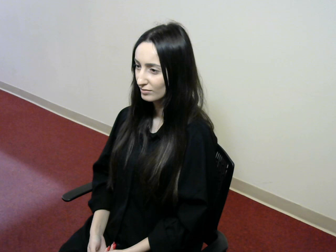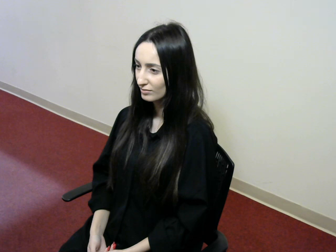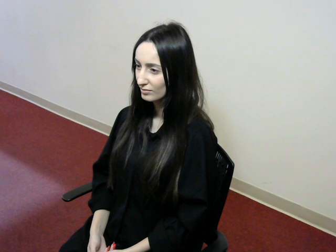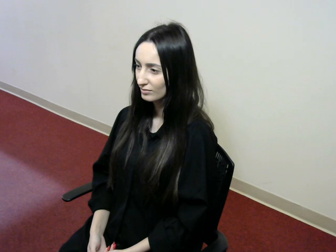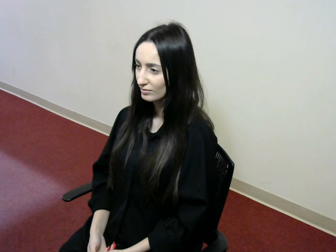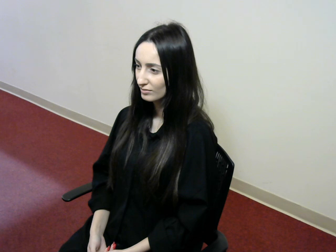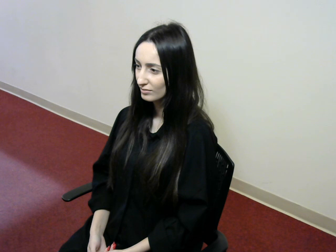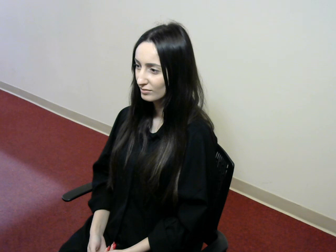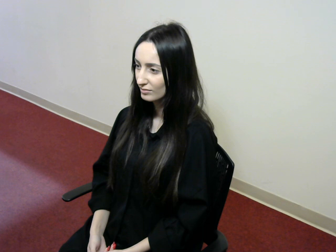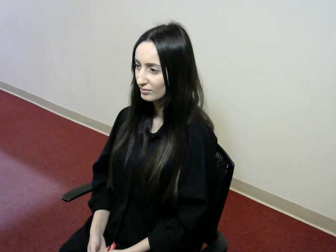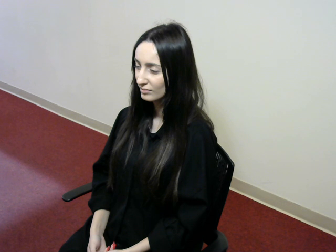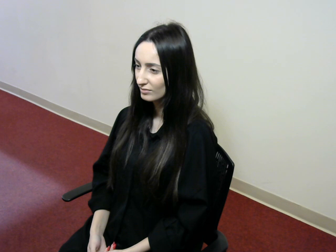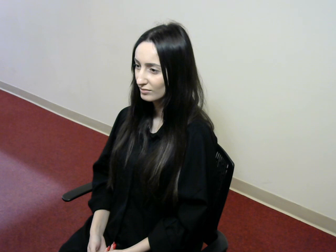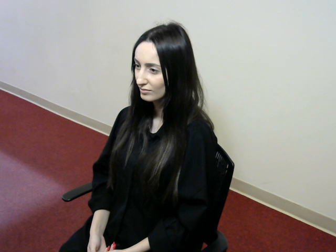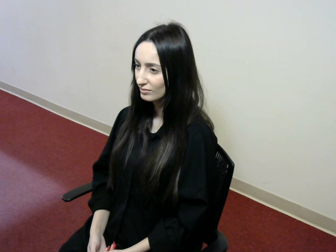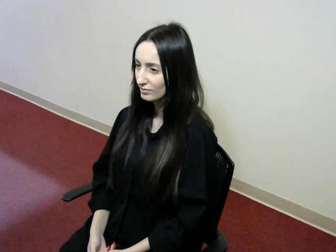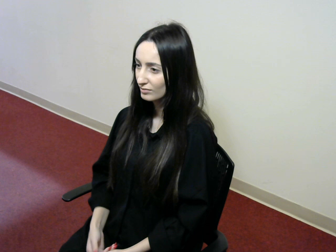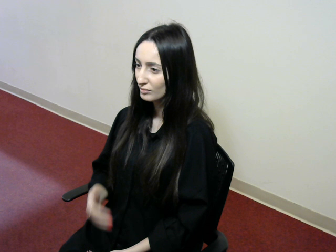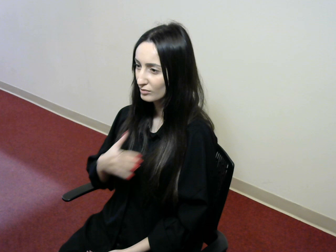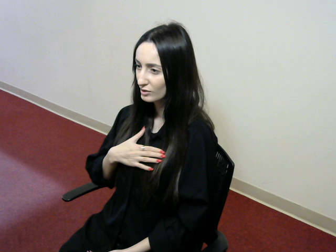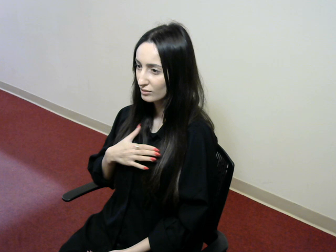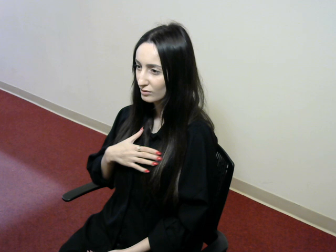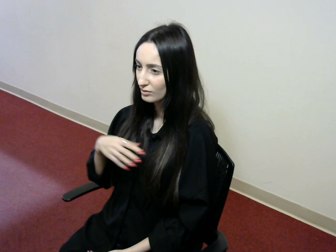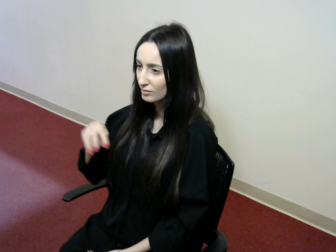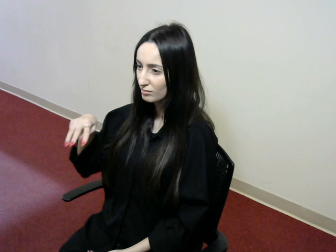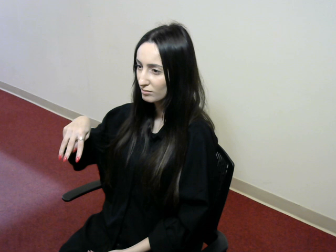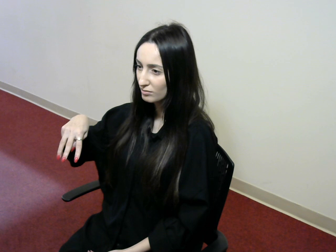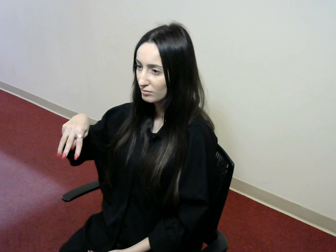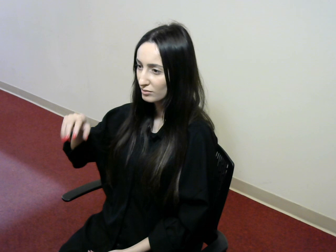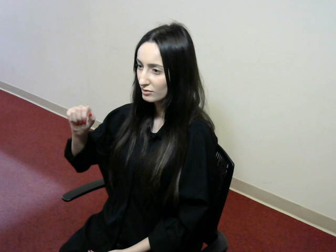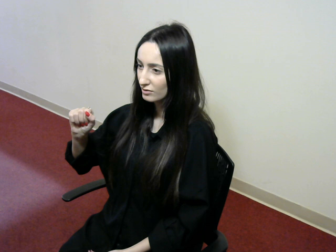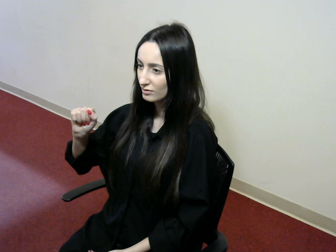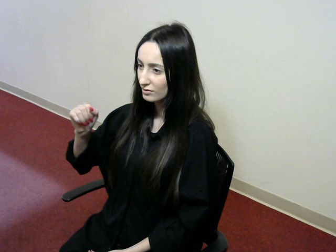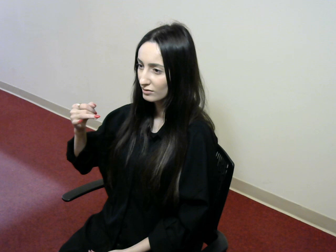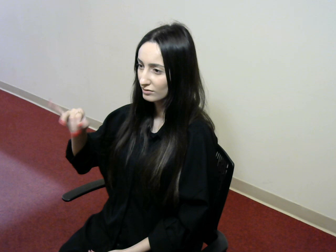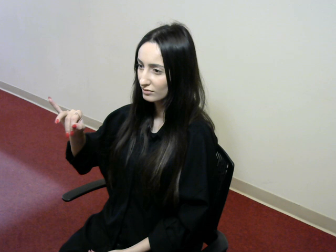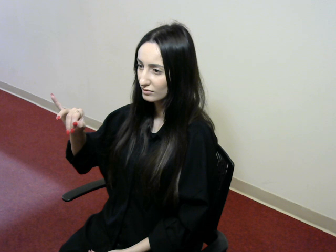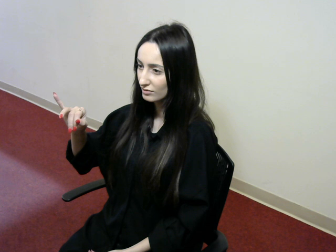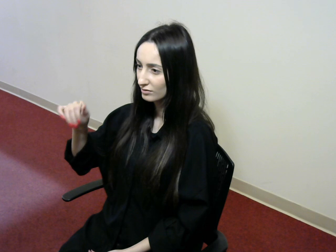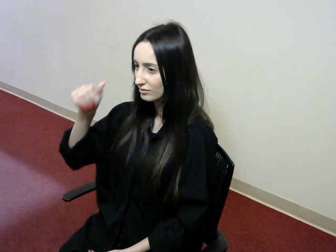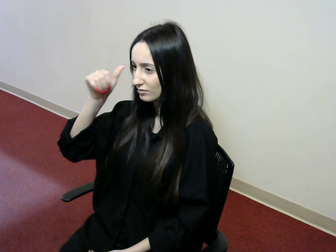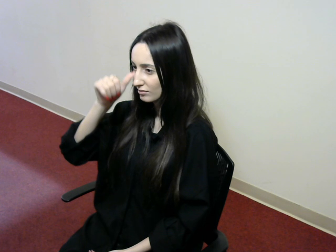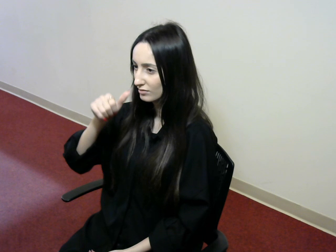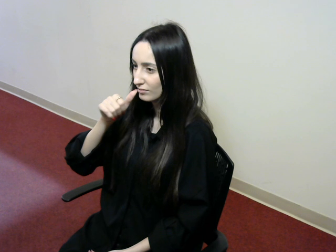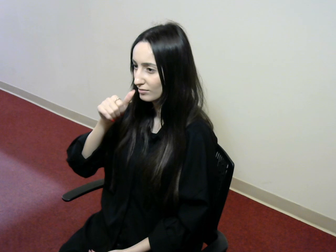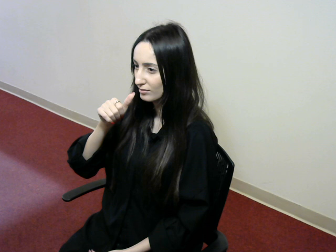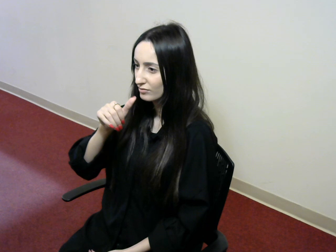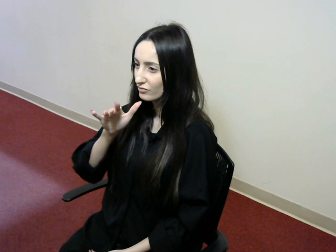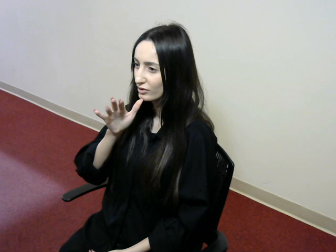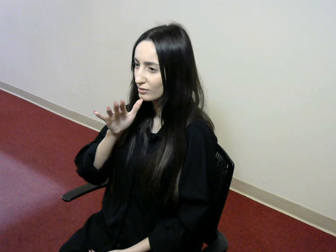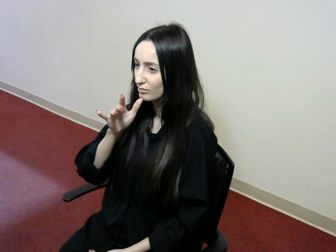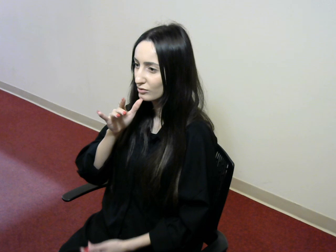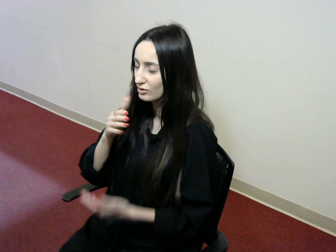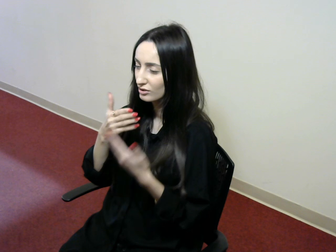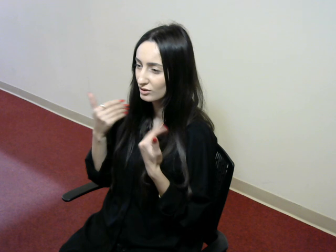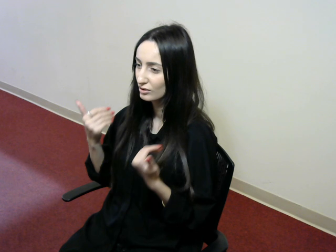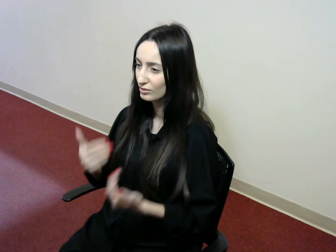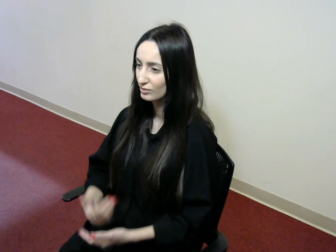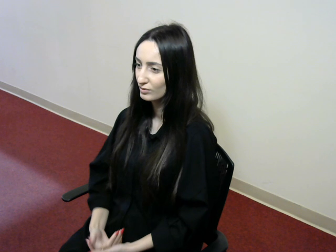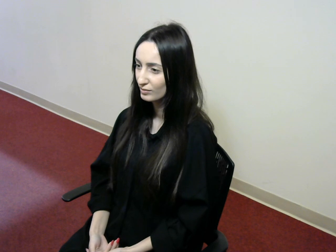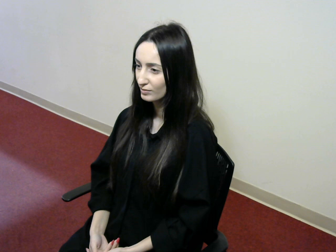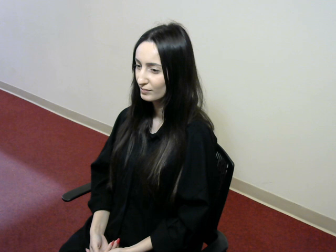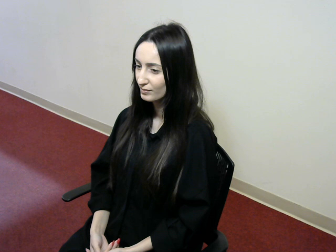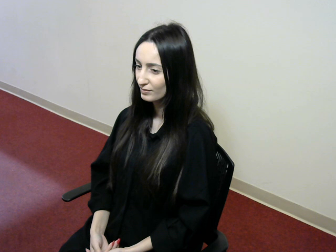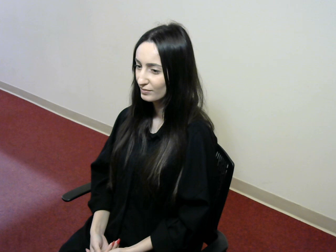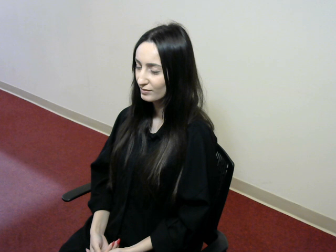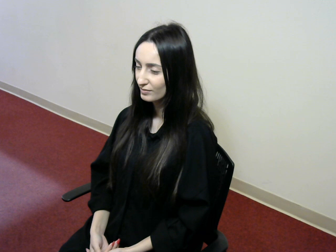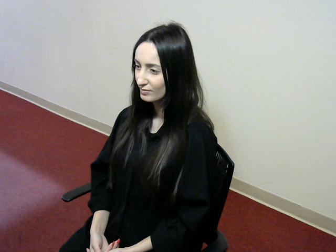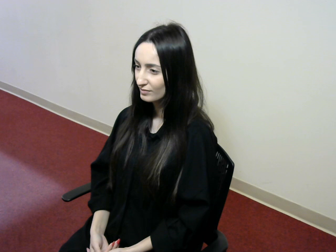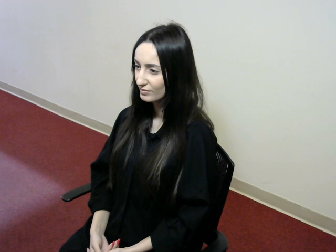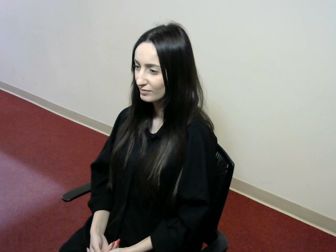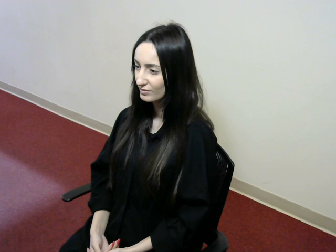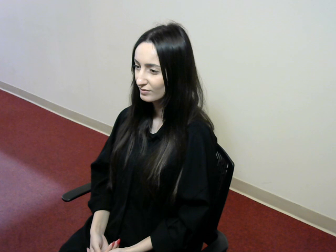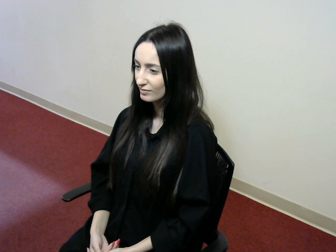Mənim may ayında vaxtım yoxdur